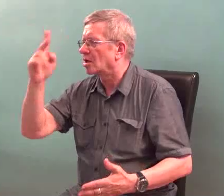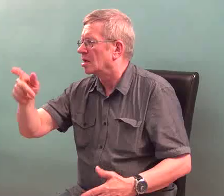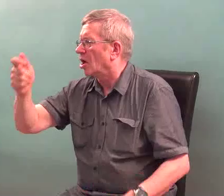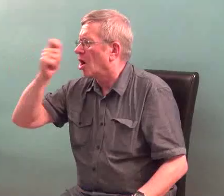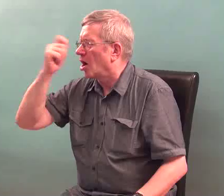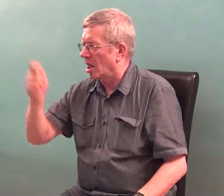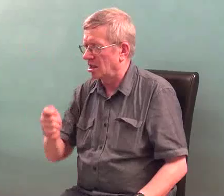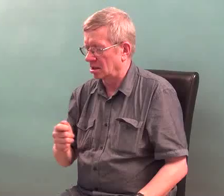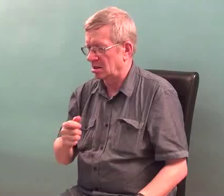Cholera.